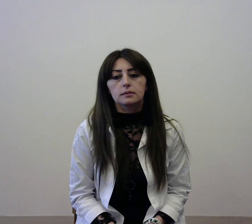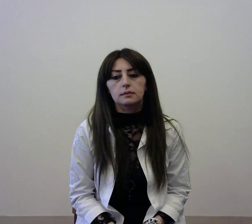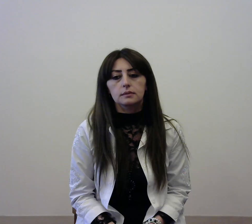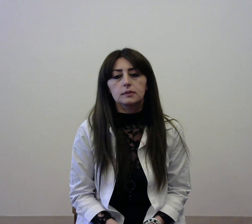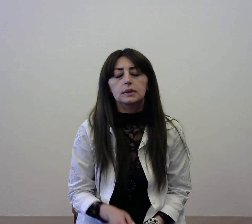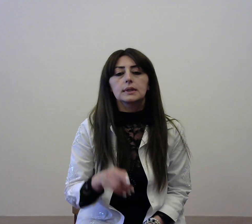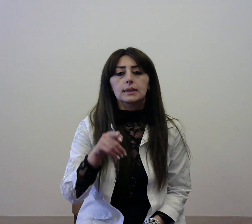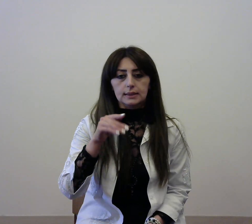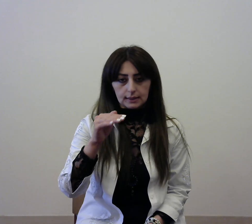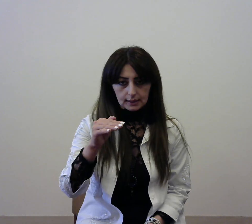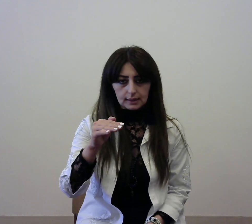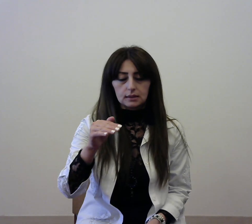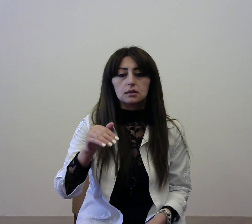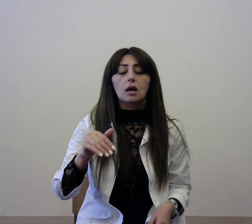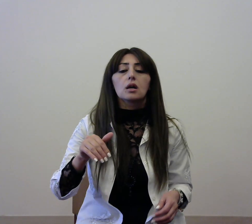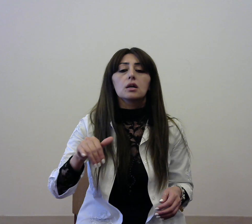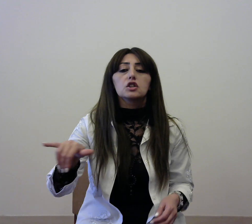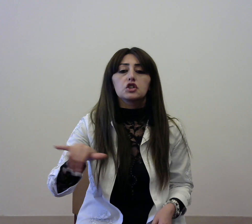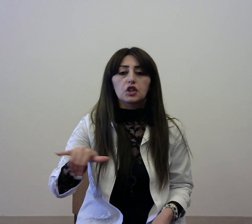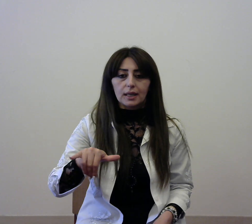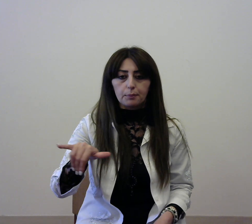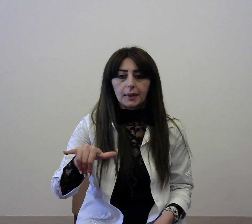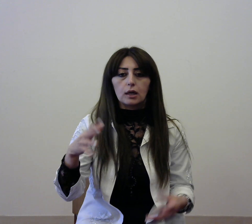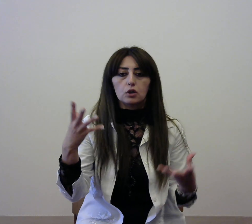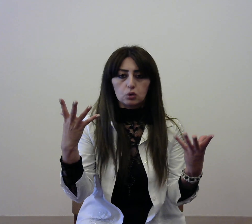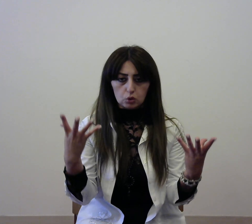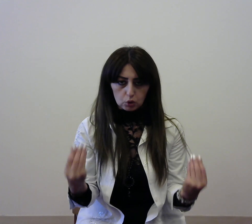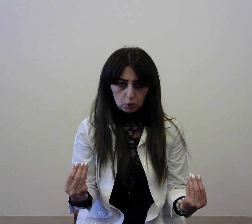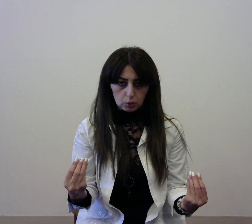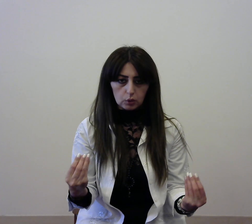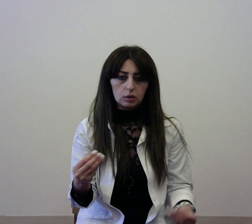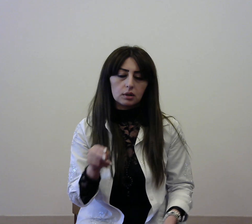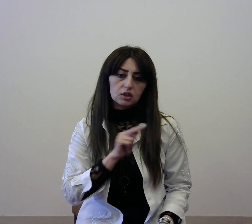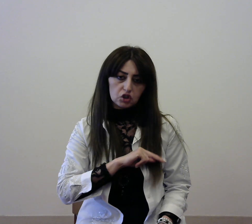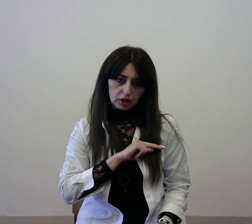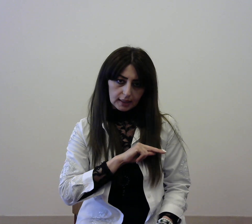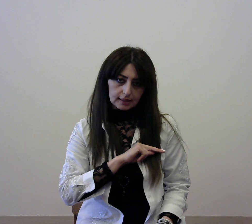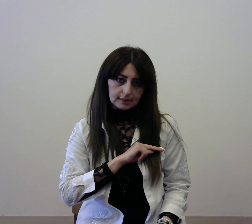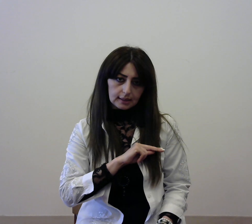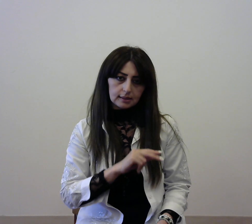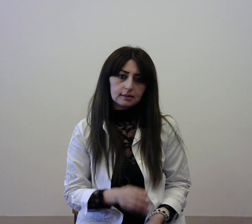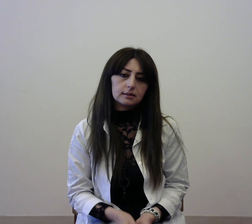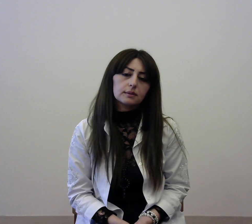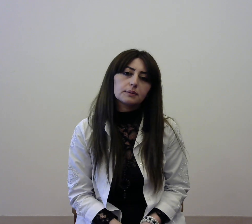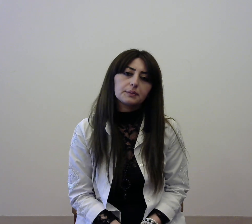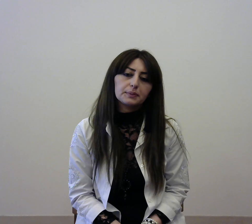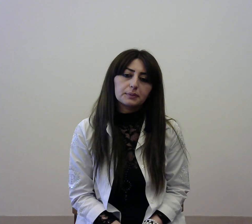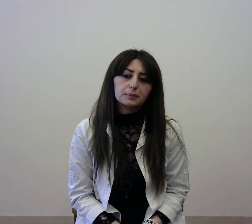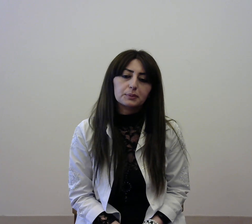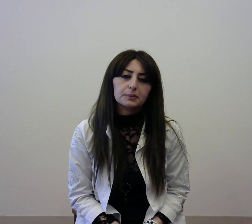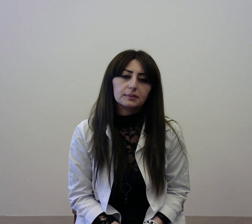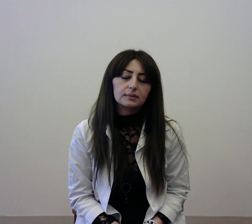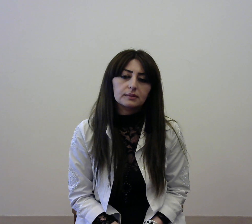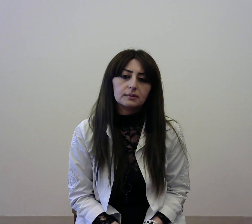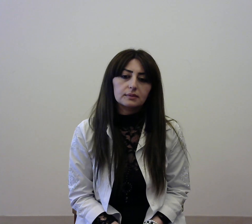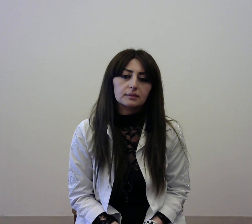Siz şənbə günü işləyirsiz?